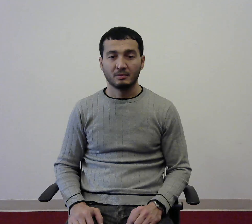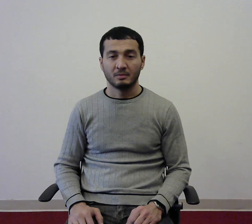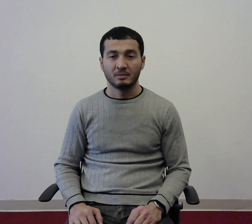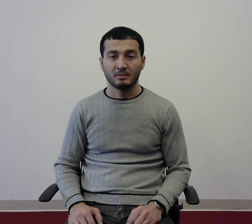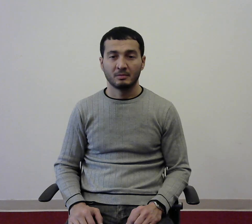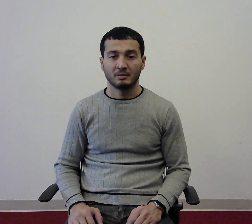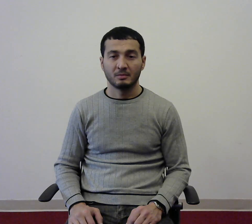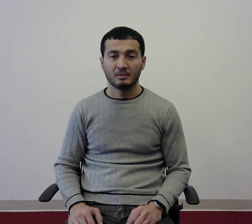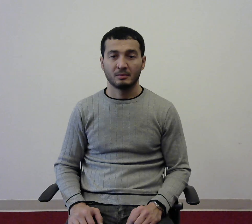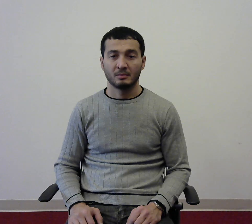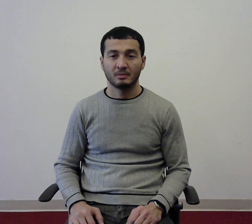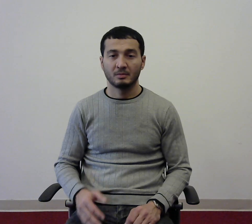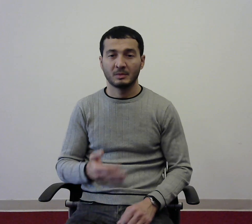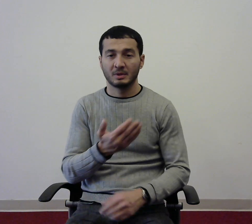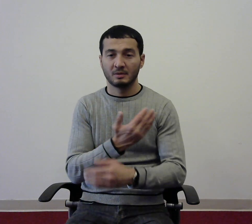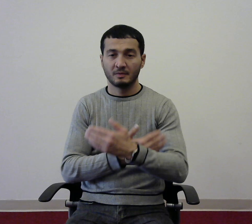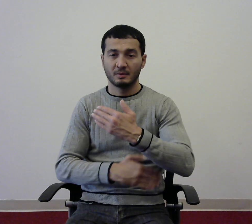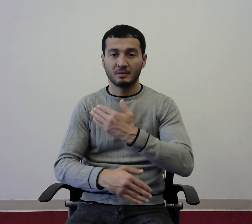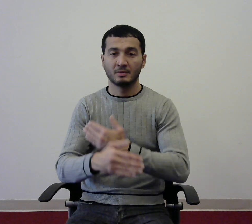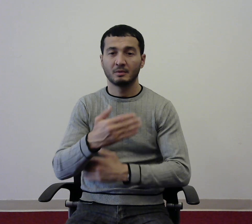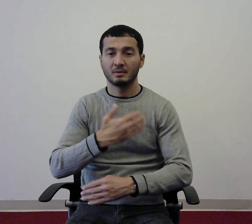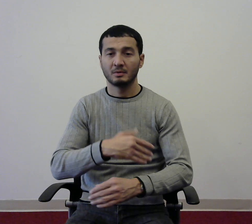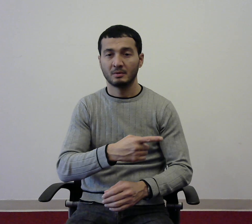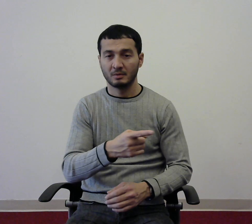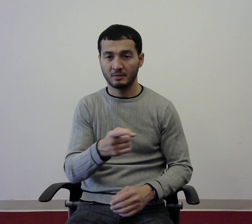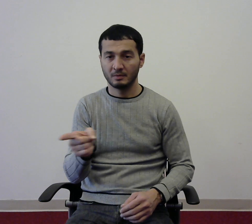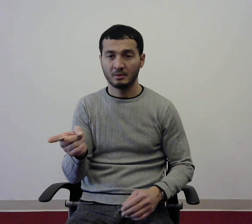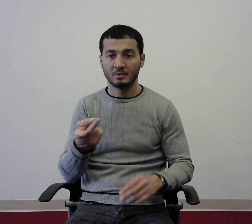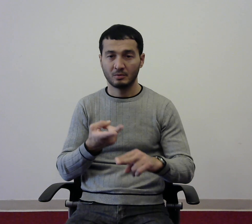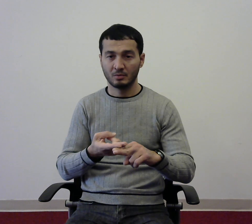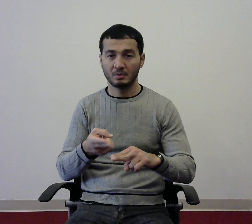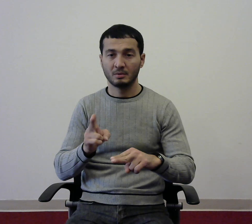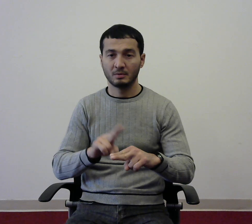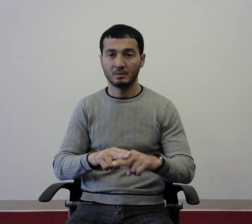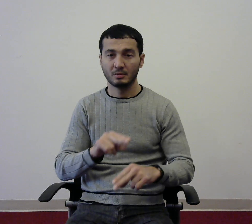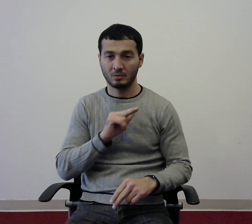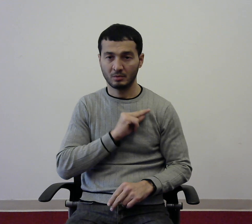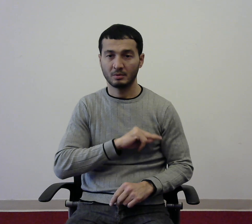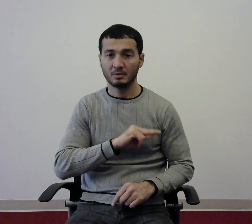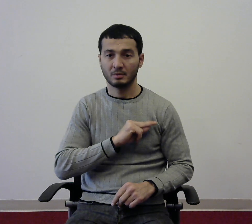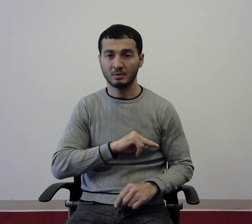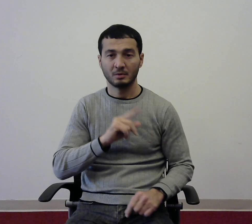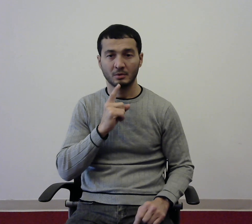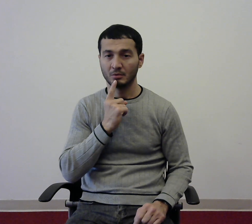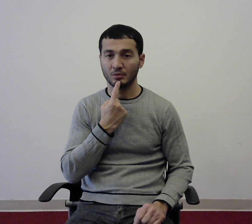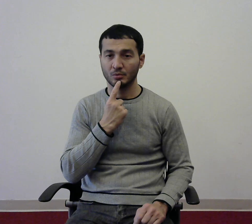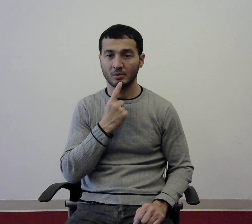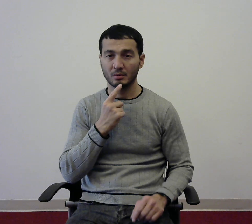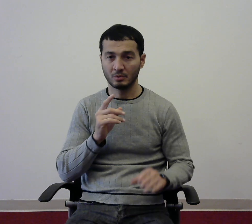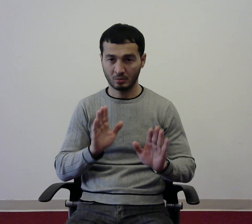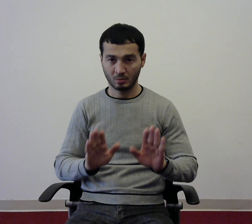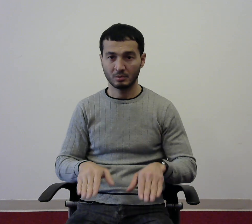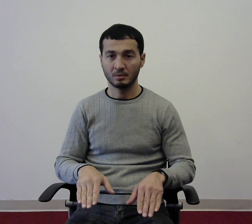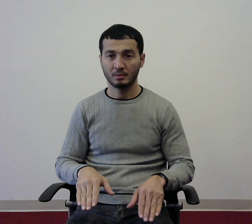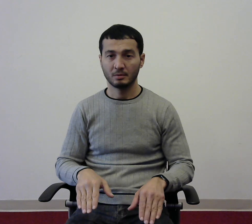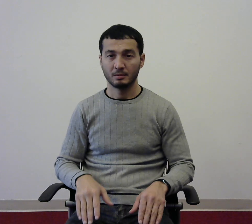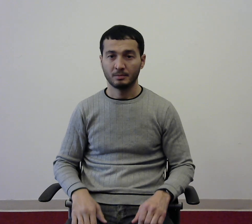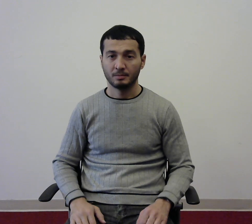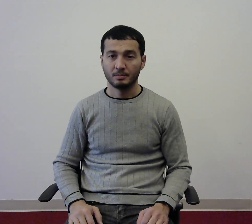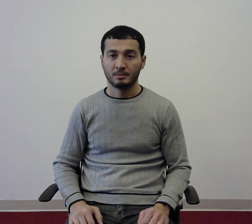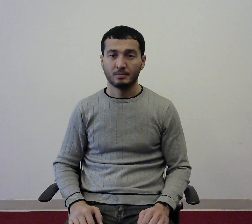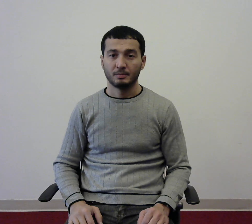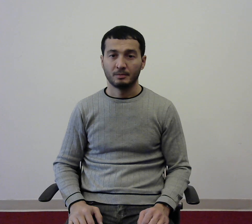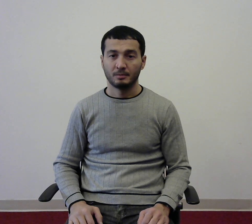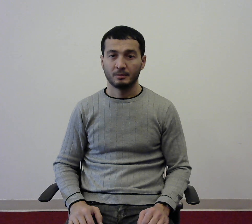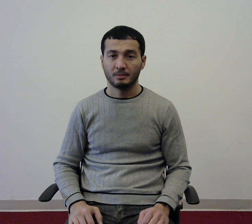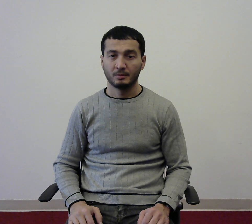Əlilliyi olanlar üçün iş çətin olur